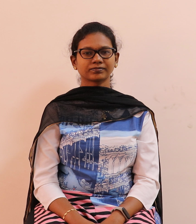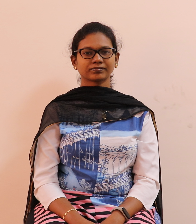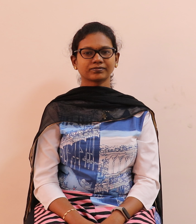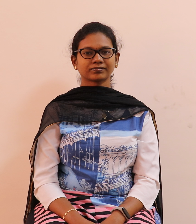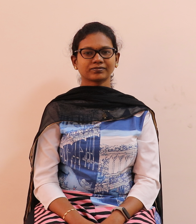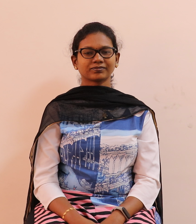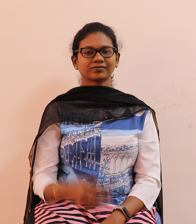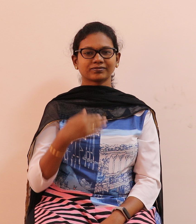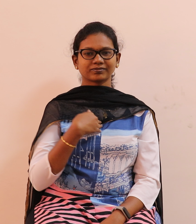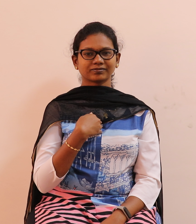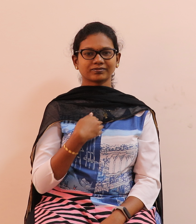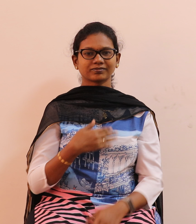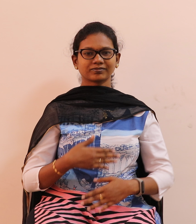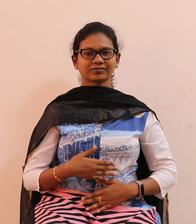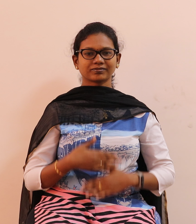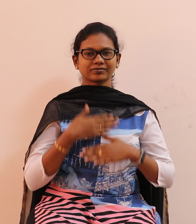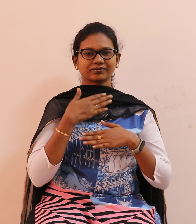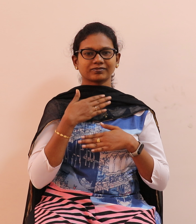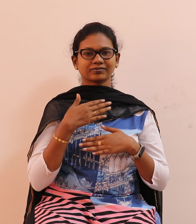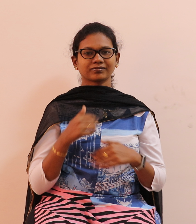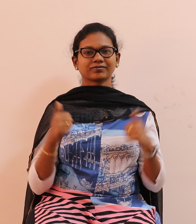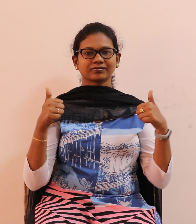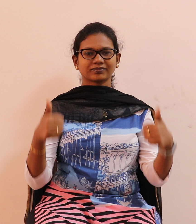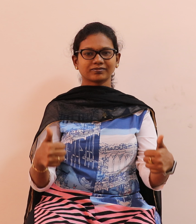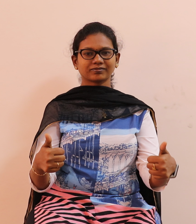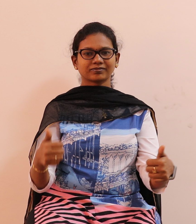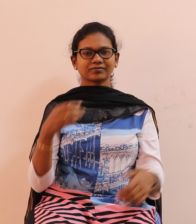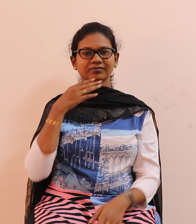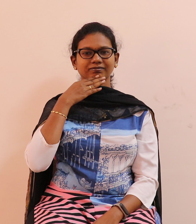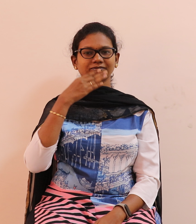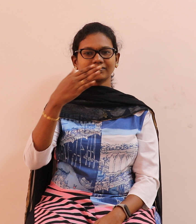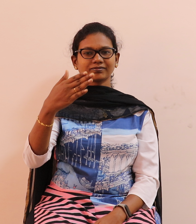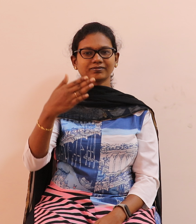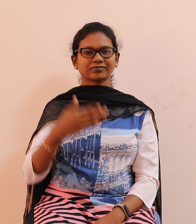i am fine. thank you sir